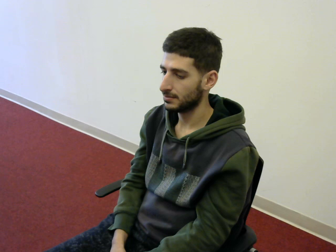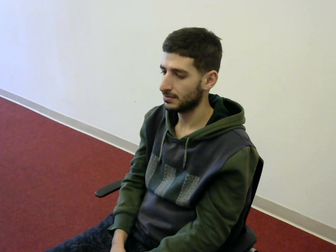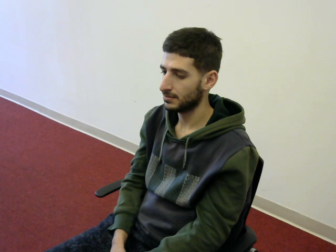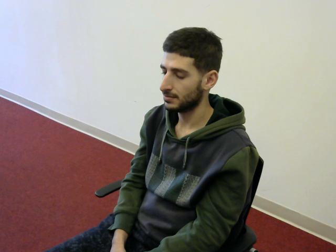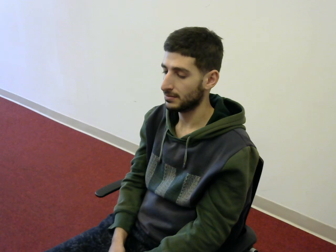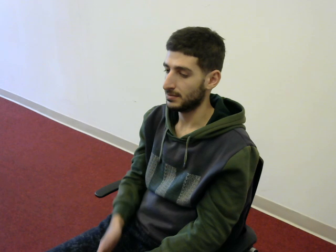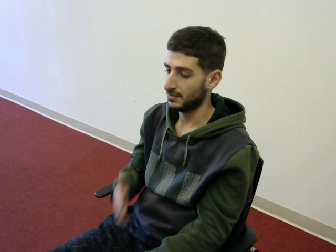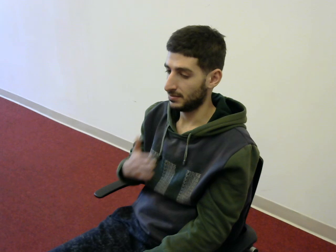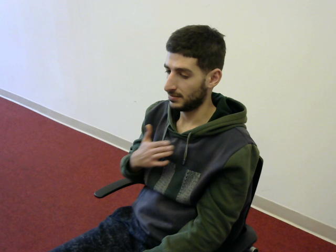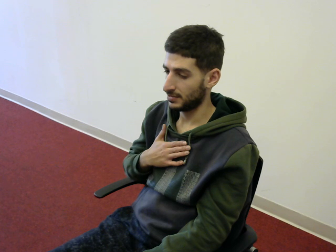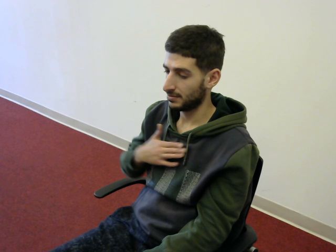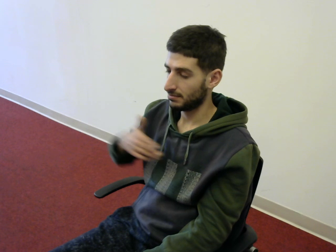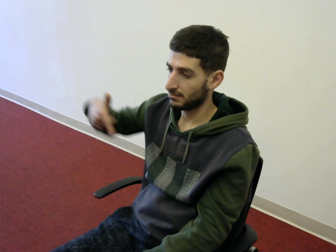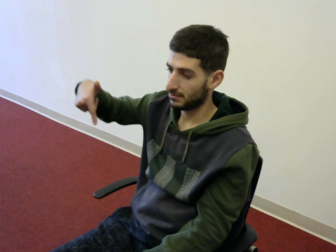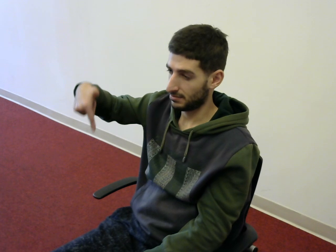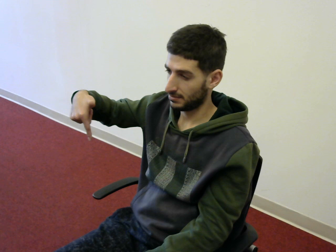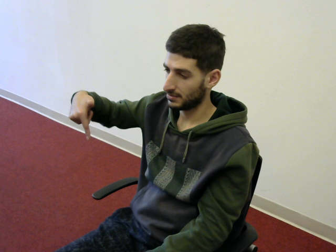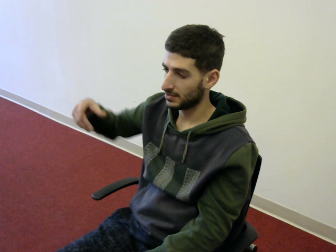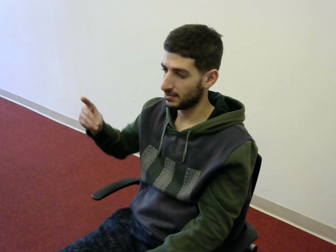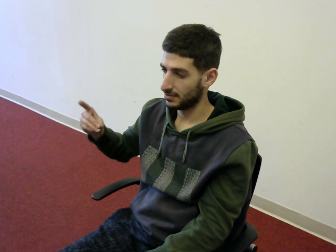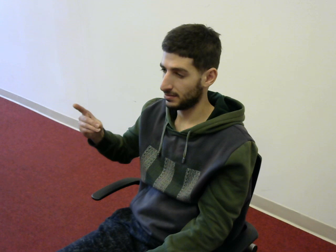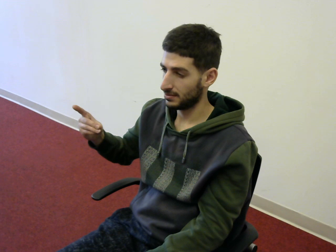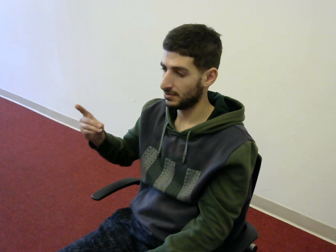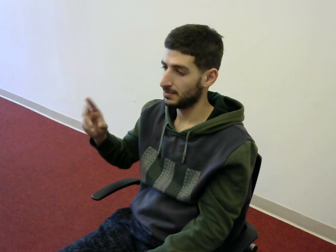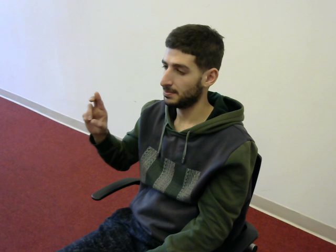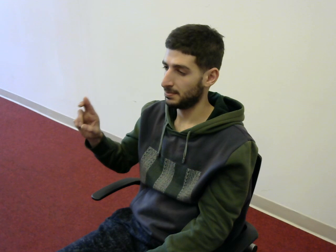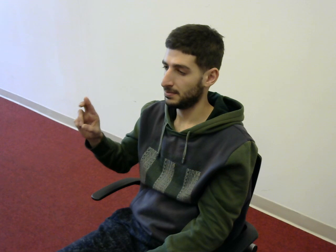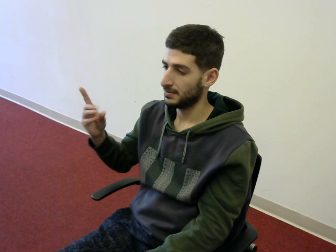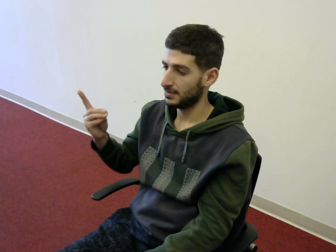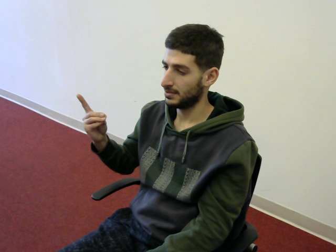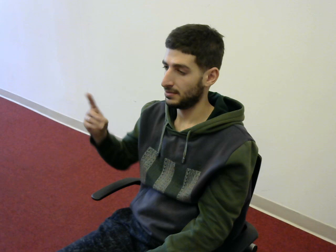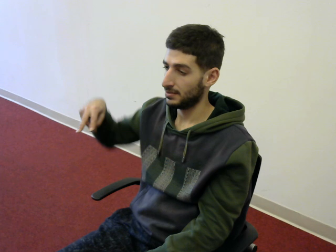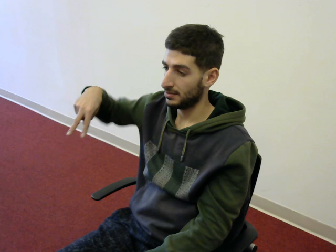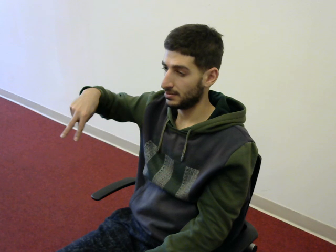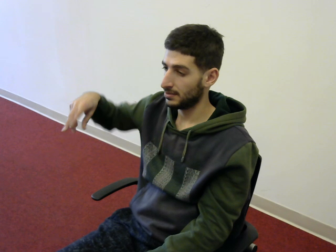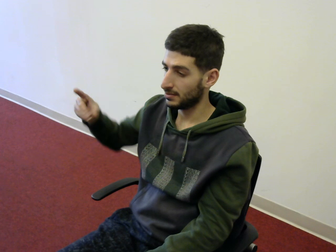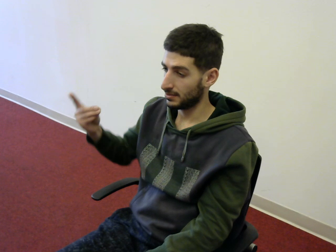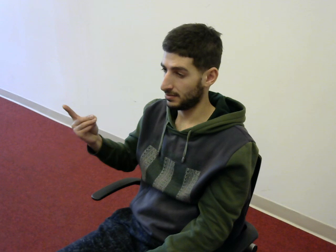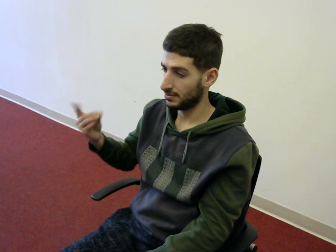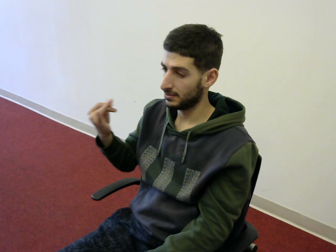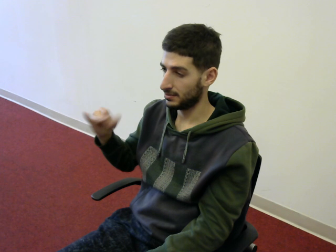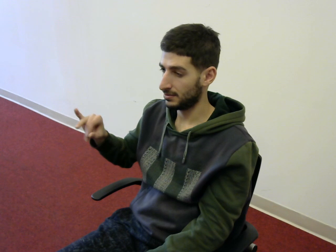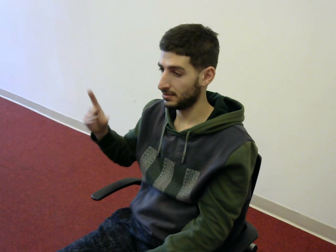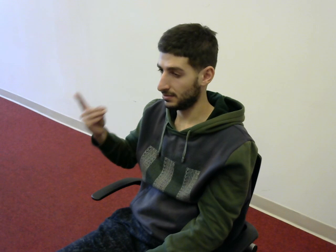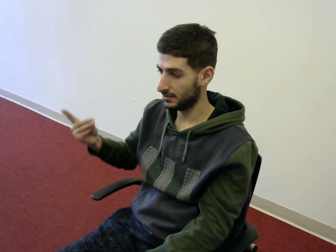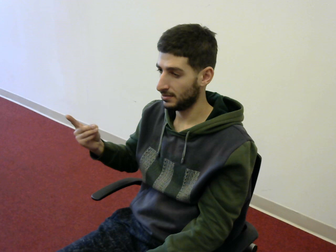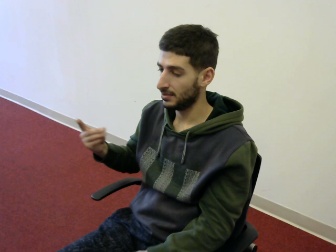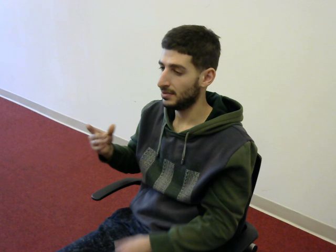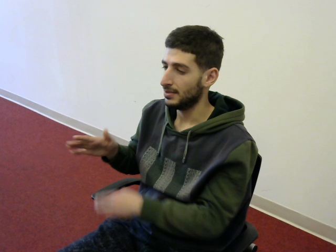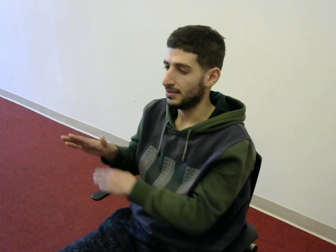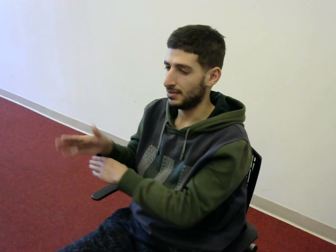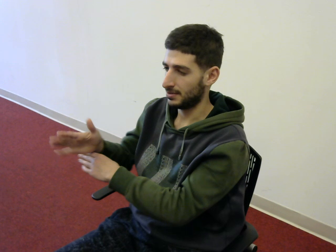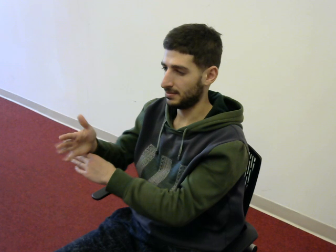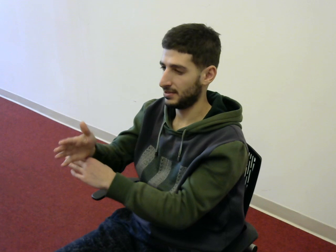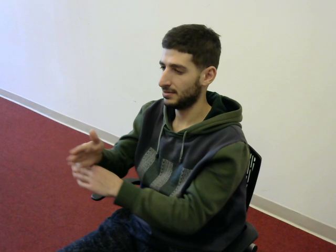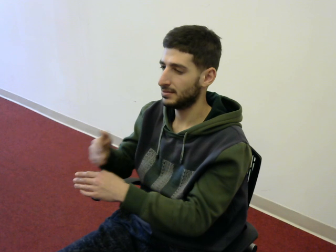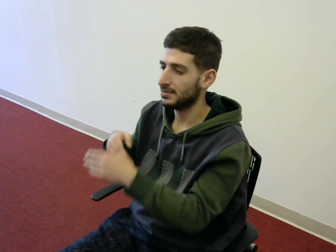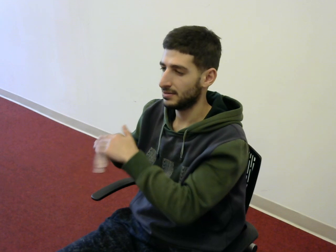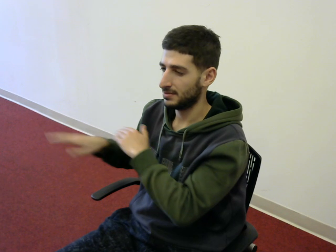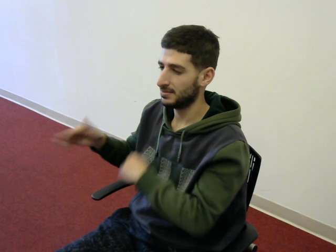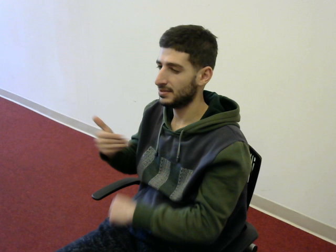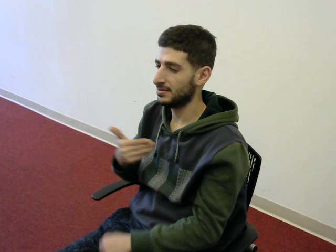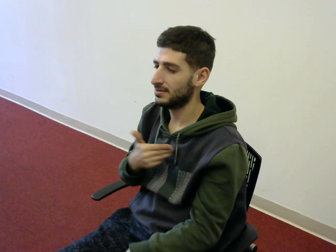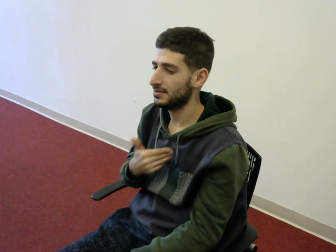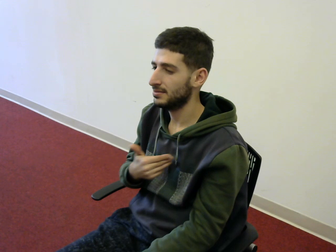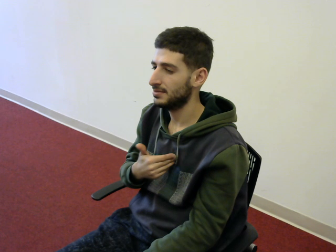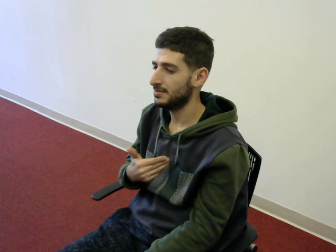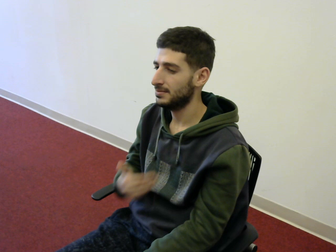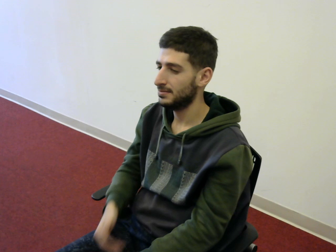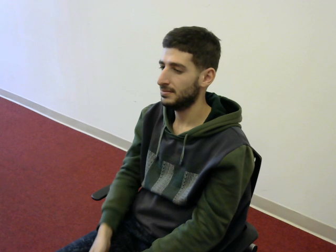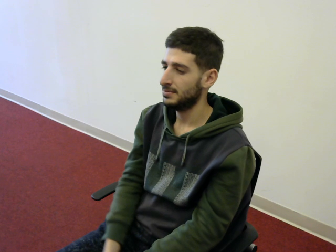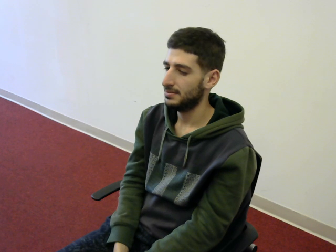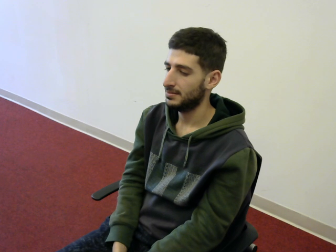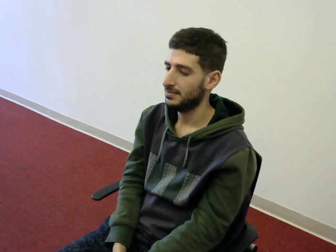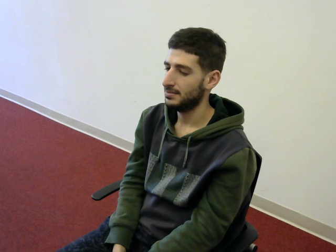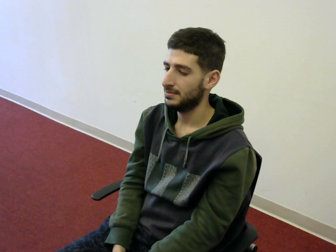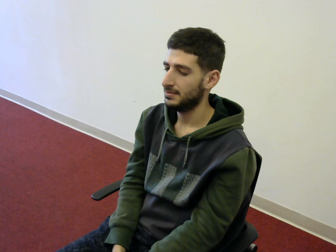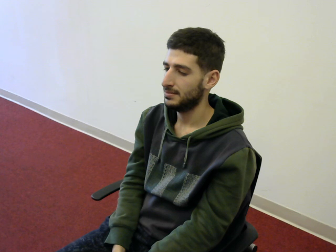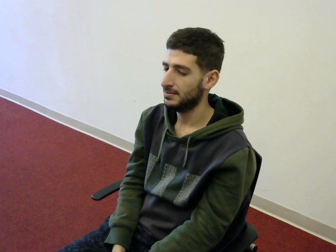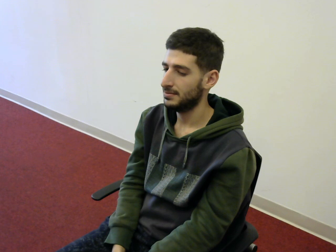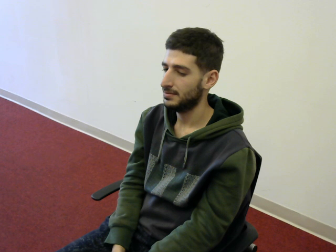Mən Qəbələyə gəzməyə getmək istəyirəm